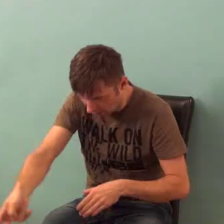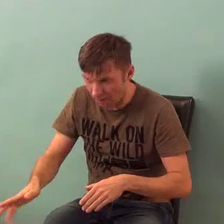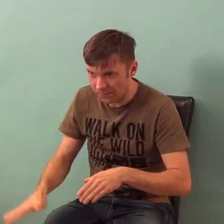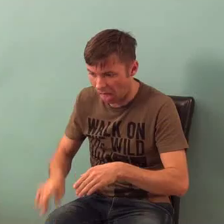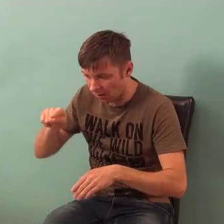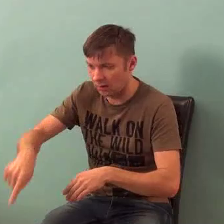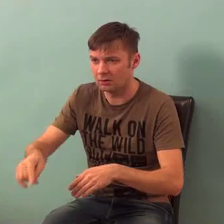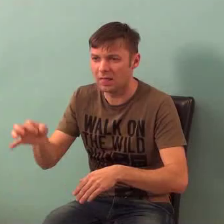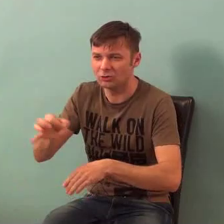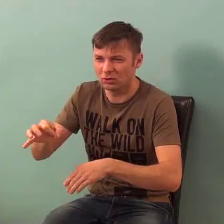Pies wpadł do jeziora.